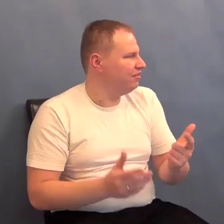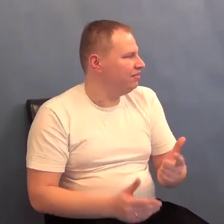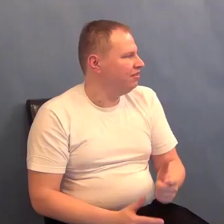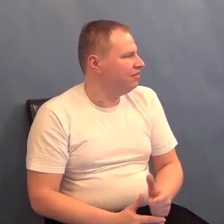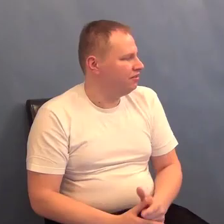Siódmy.